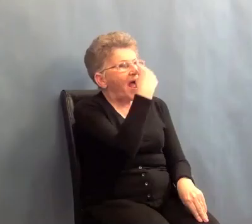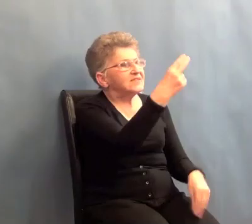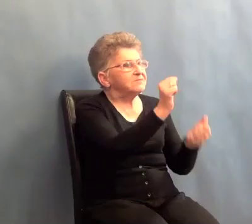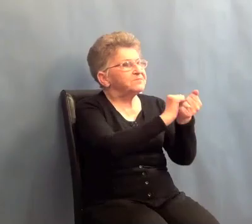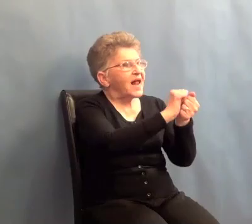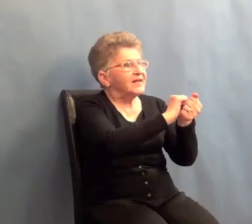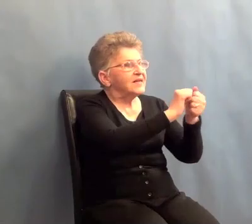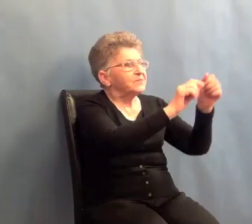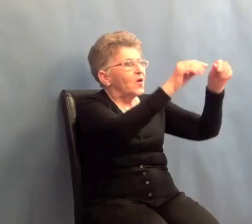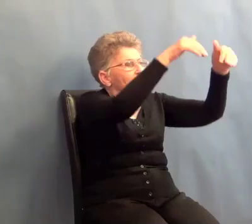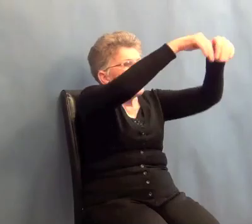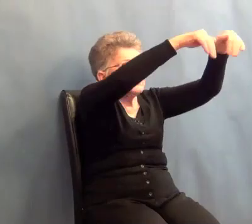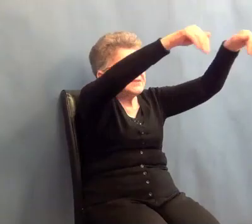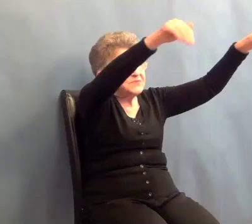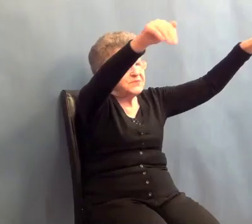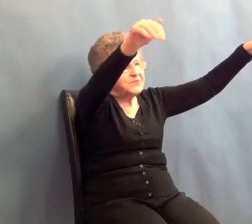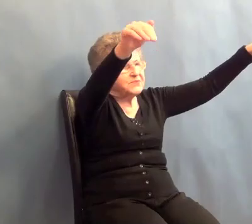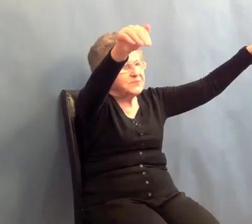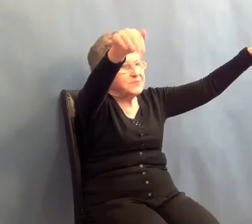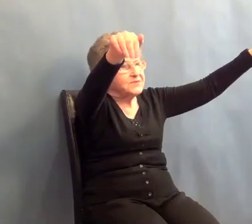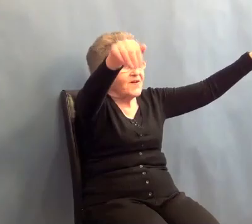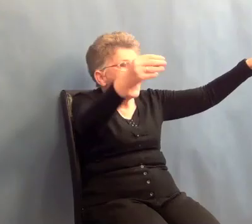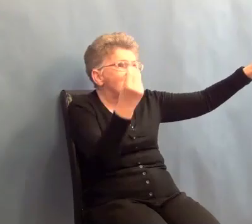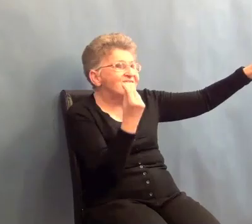Zobaczył wiszące na sznurku pranie.